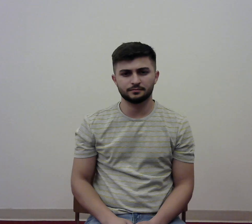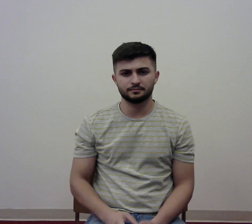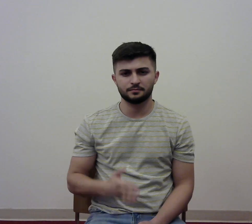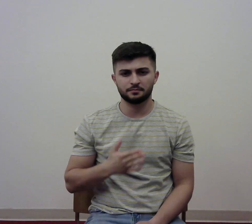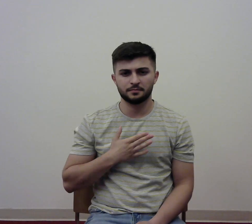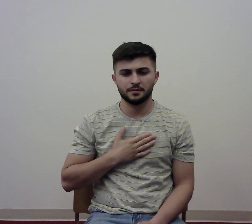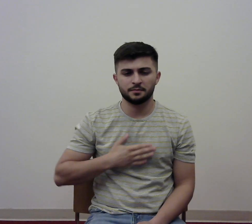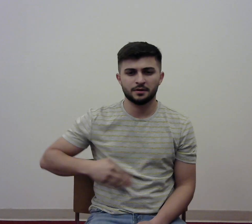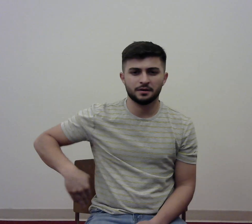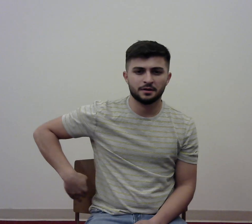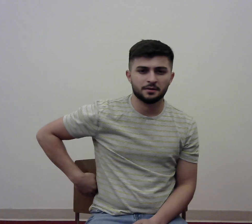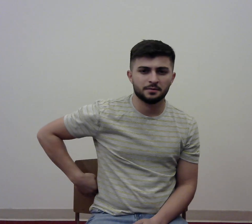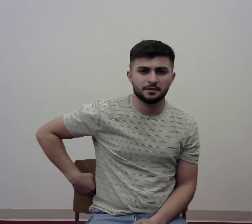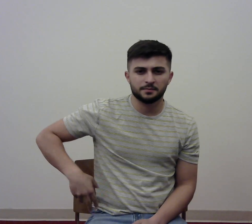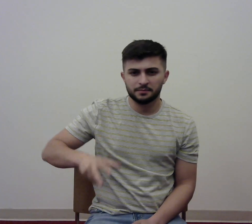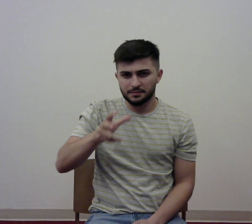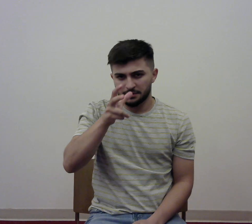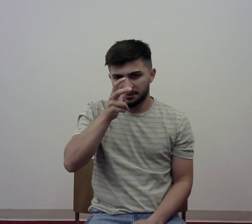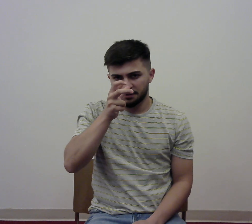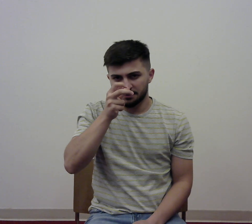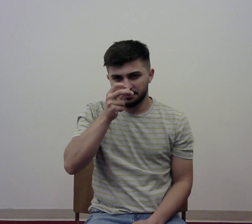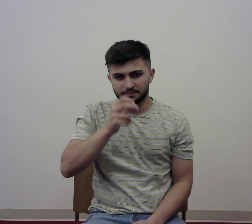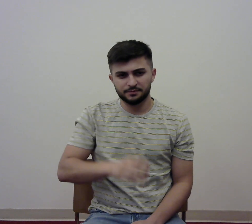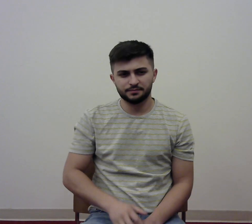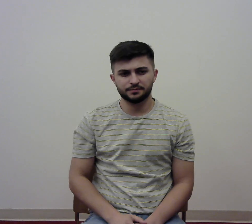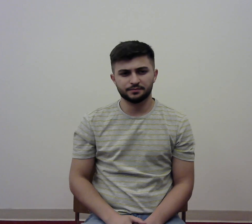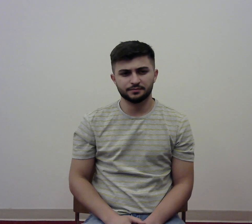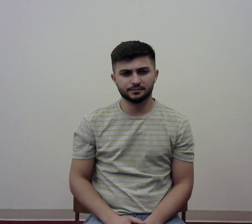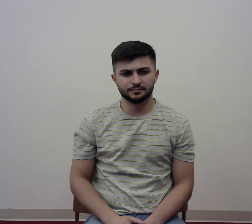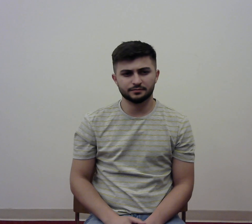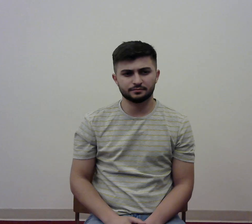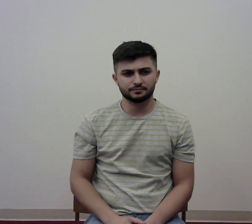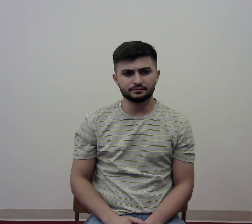Mənim belim ağrıyır